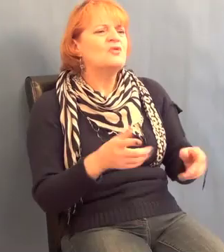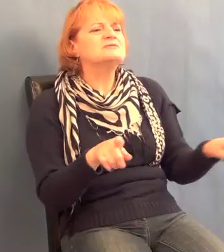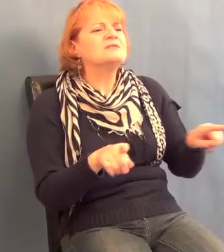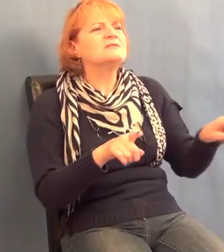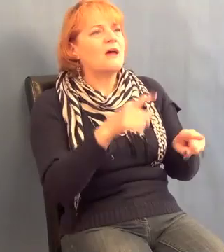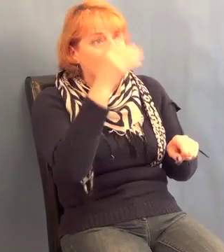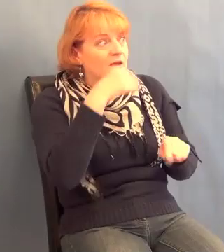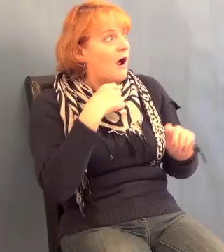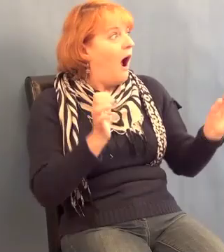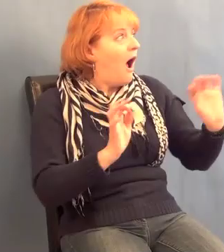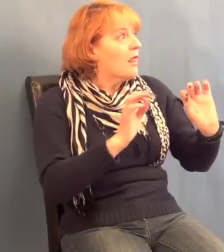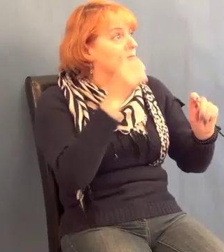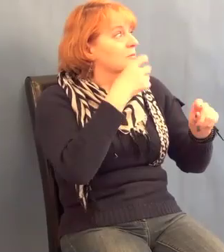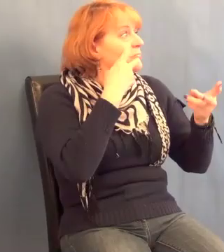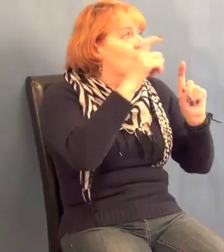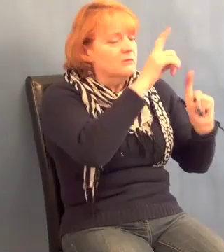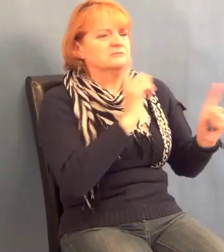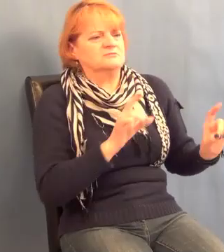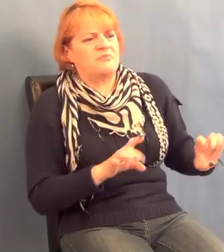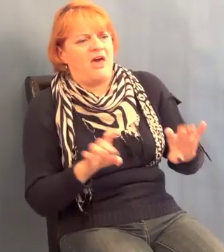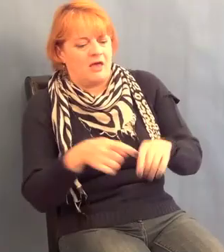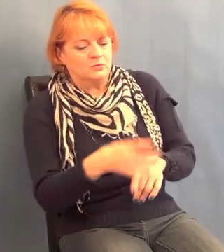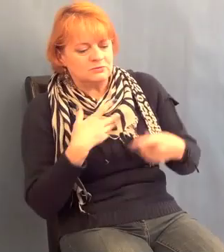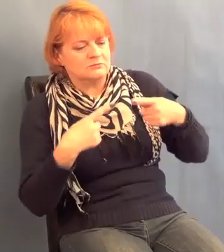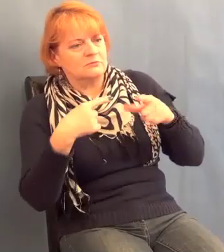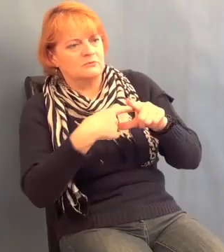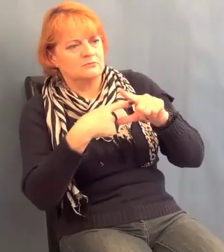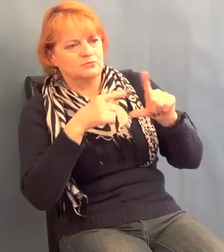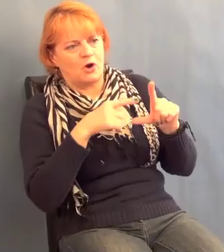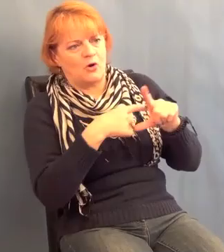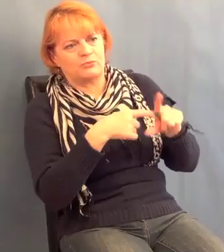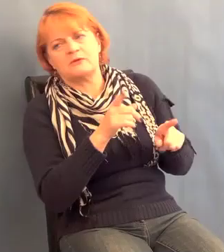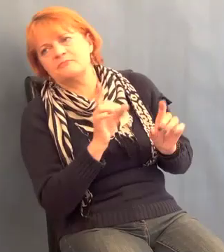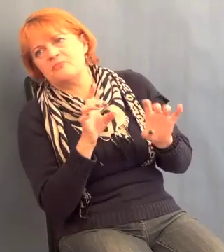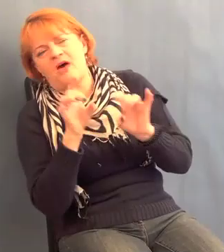Gdzieś jest znak i jak włączy się alarm to trzeba uciekać tam, gdzie wskazują strzałki.